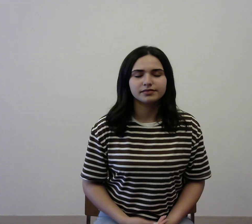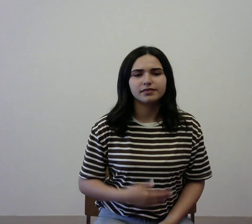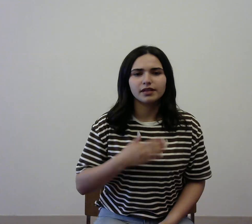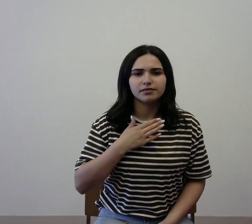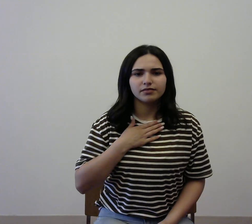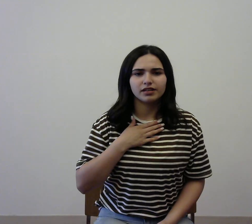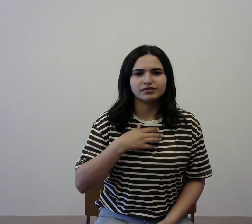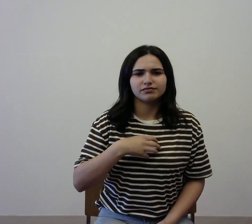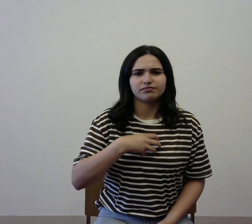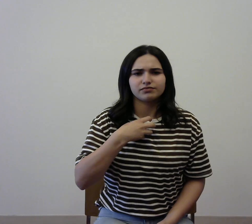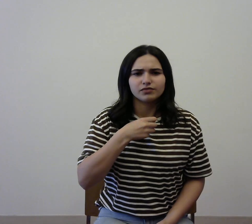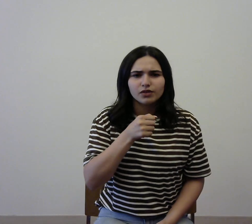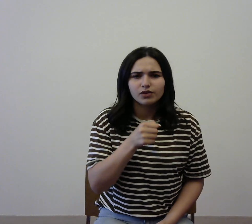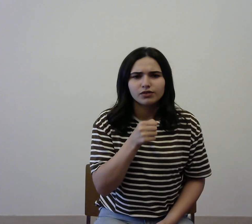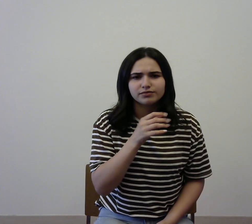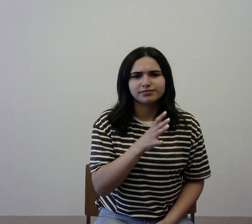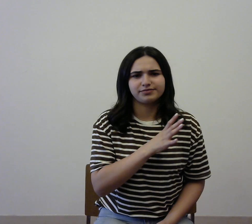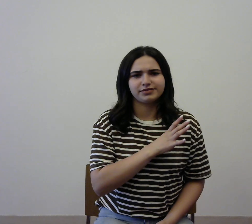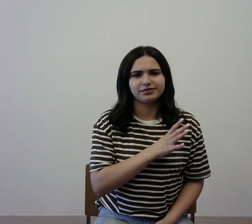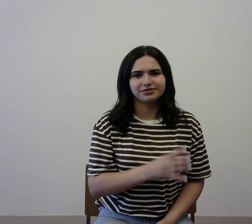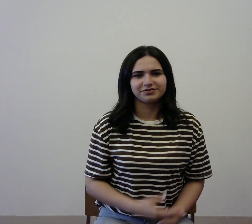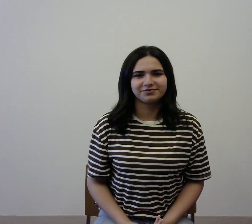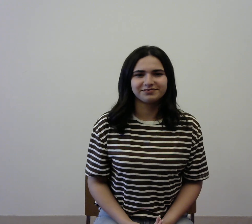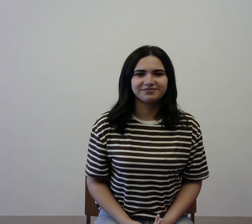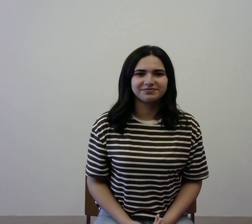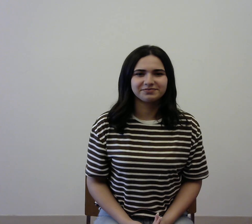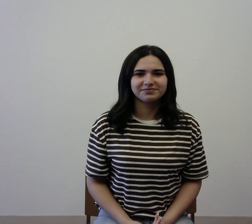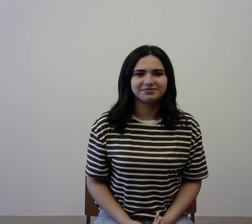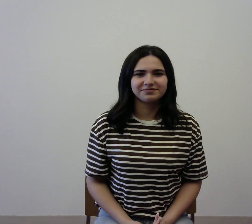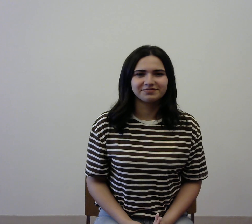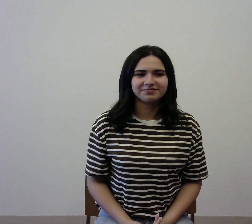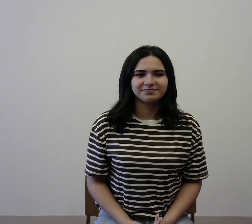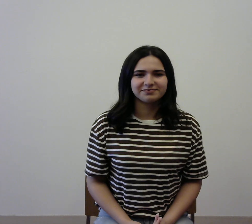Mən zökəm olmuşam